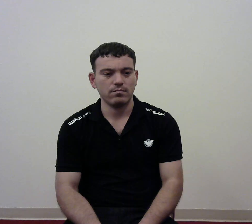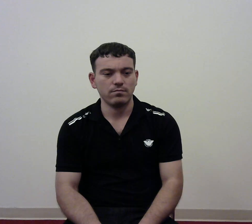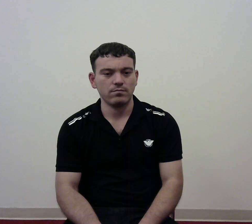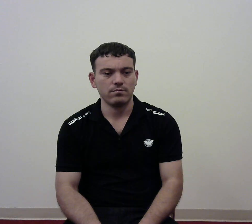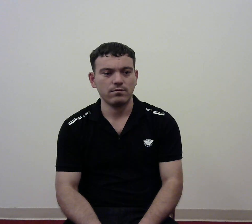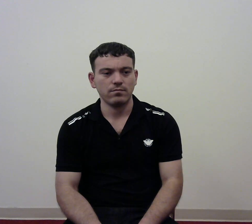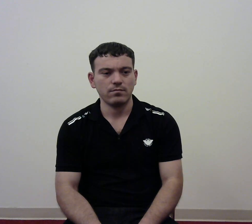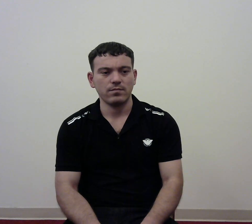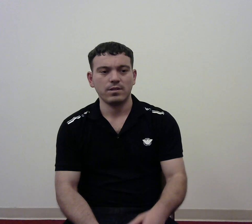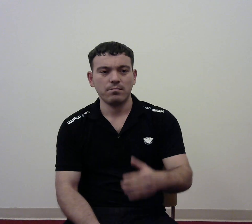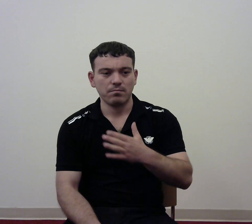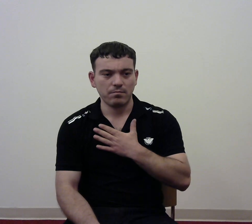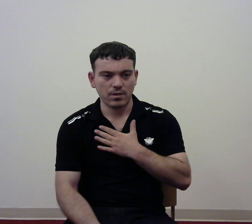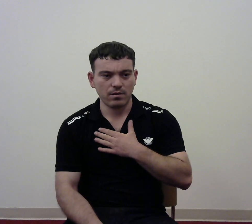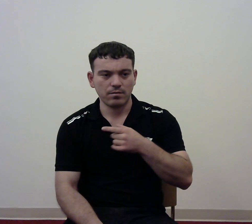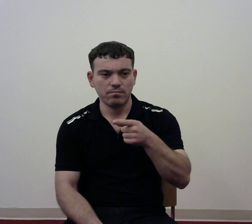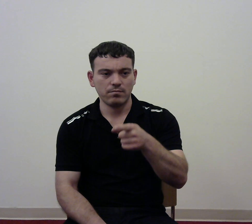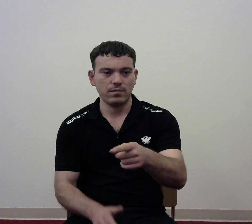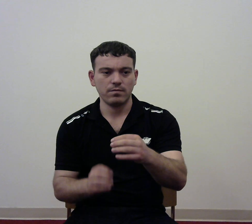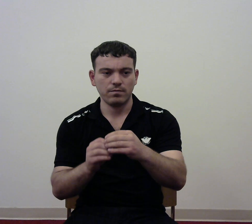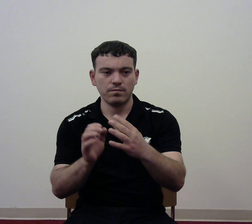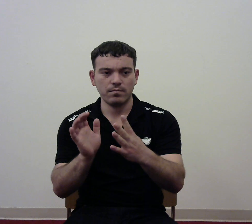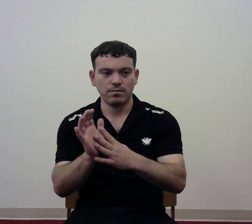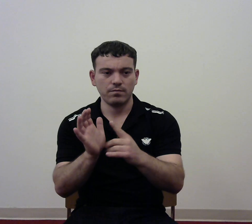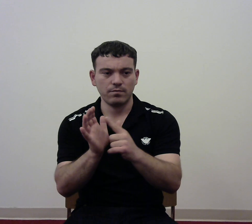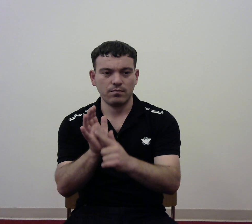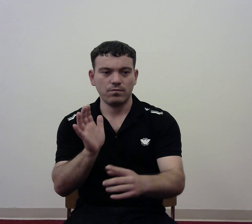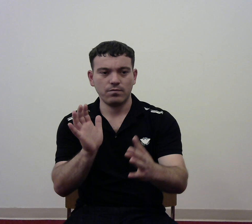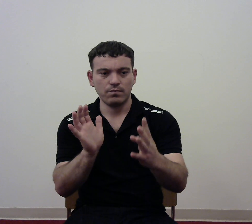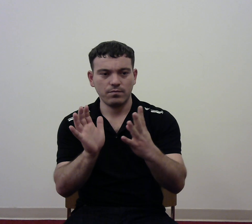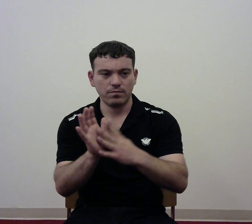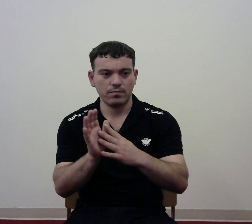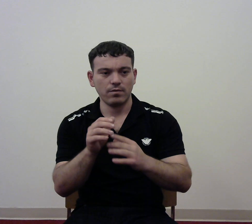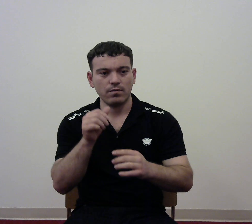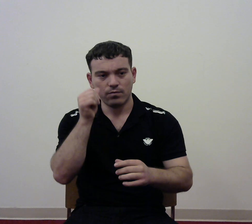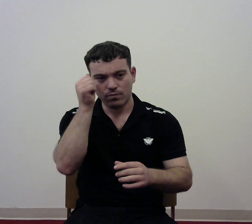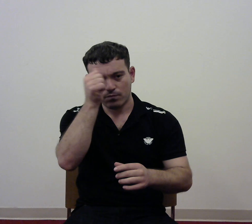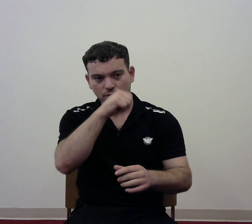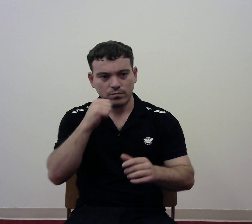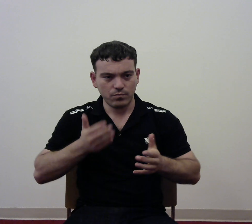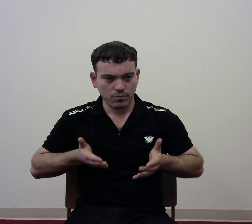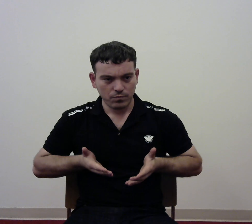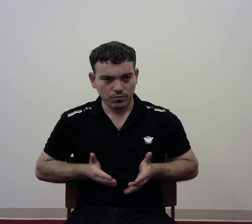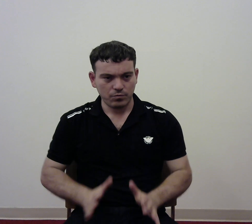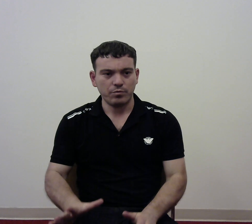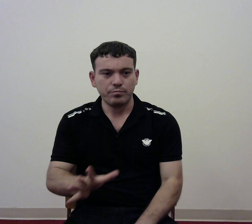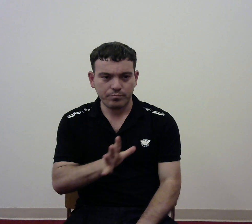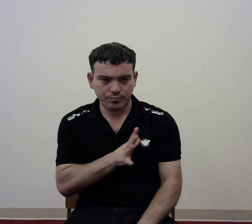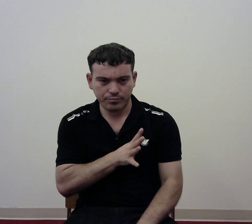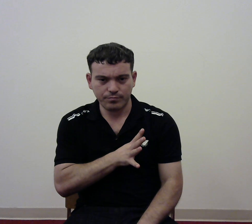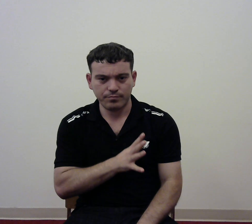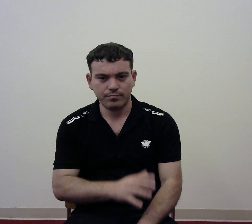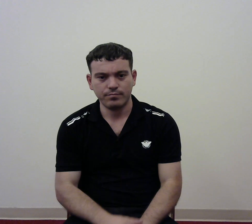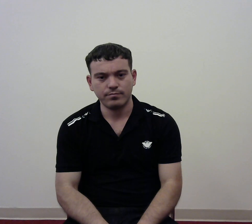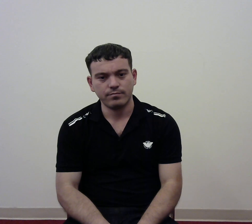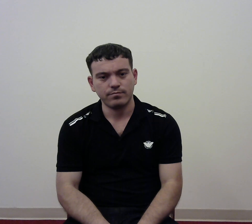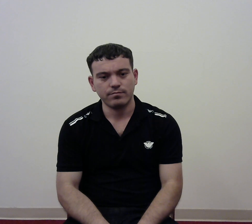Mən 1979-cu ildə anadan olmuşam